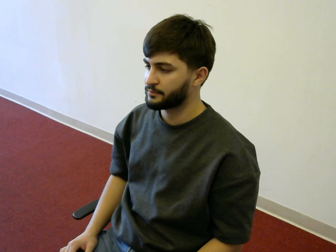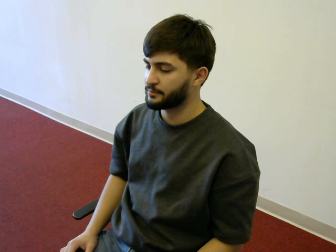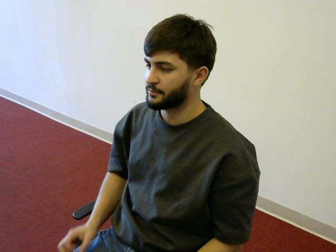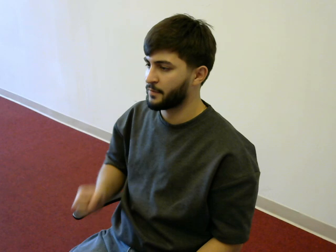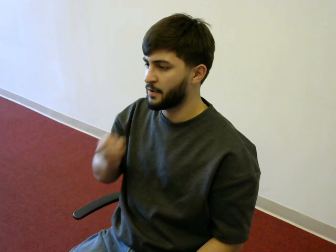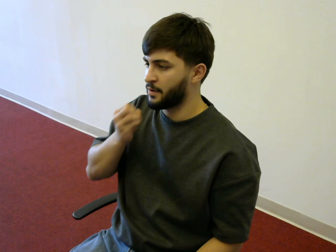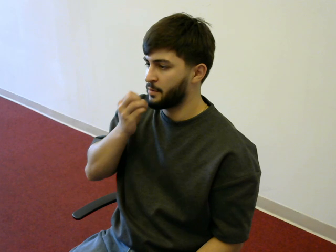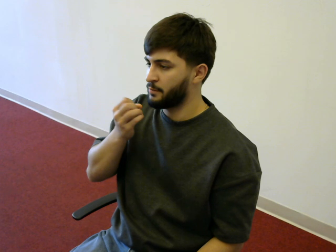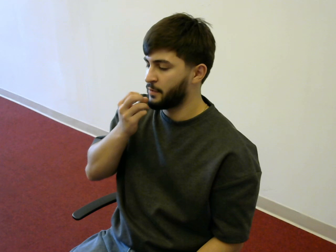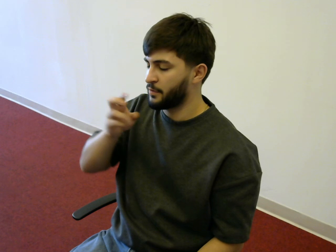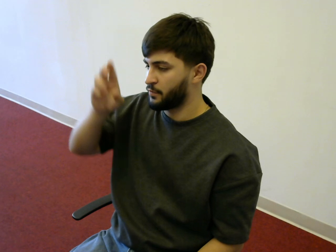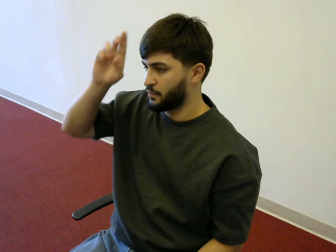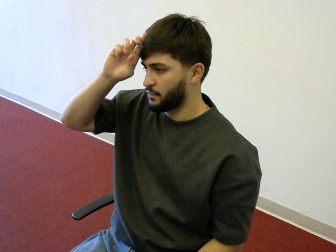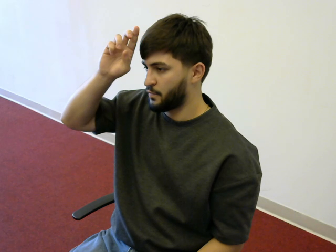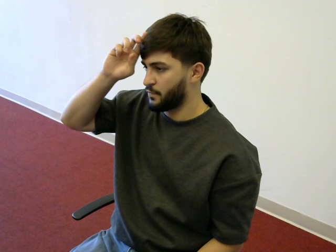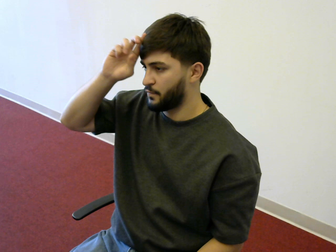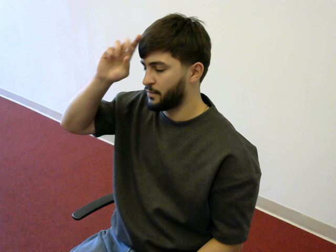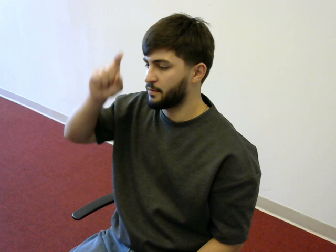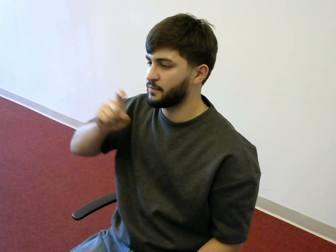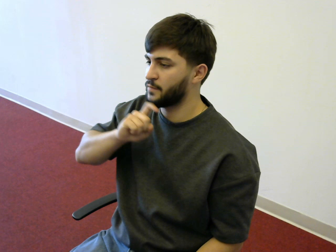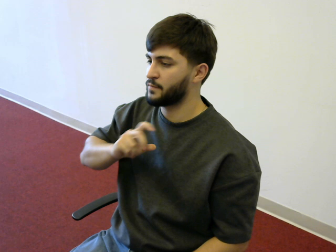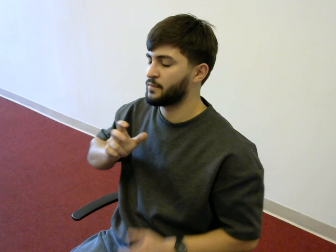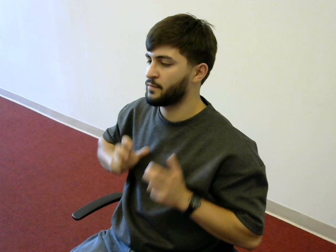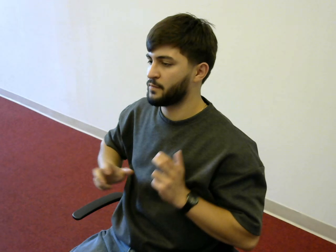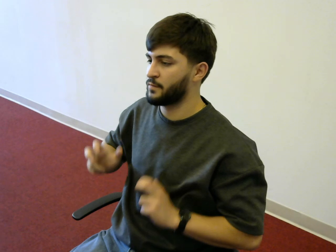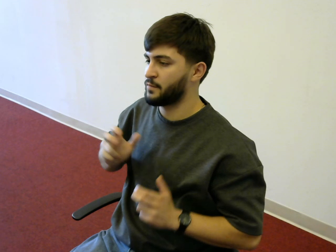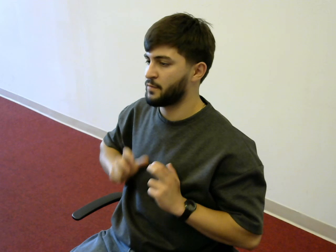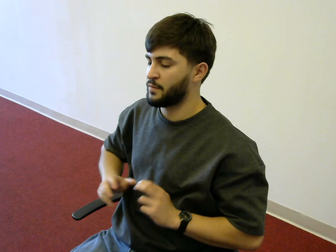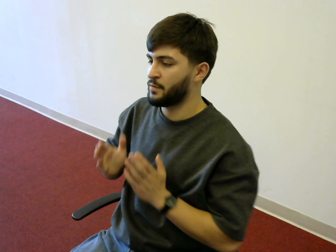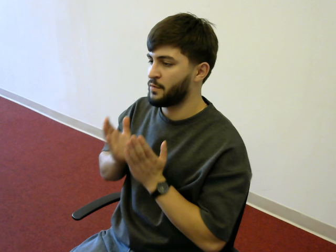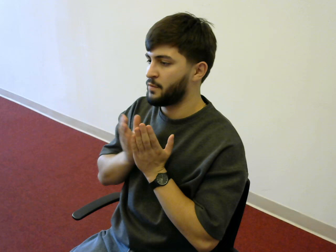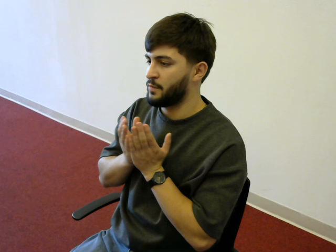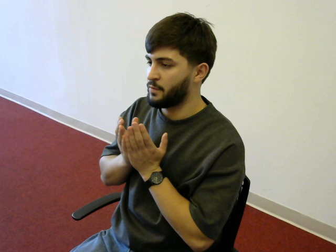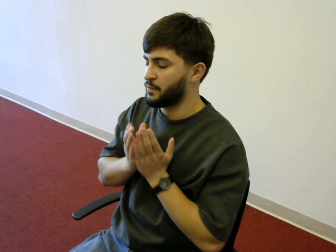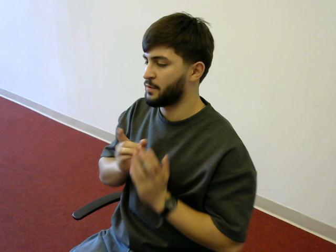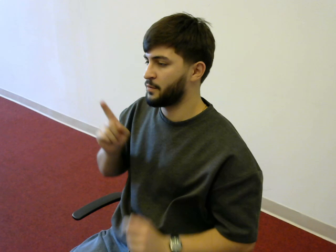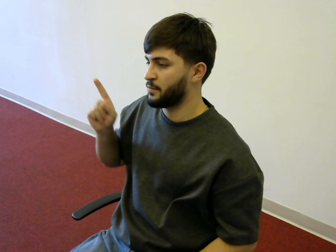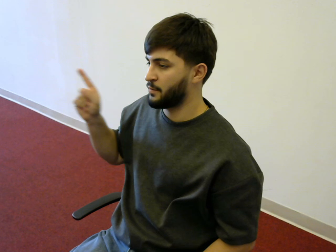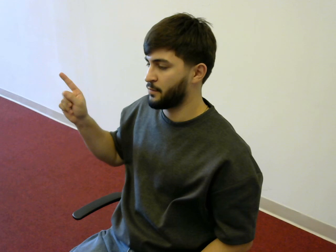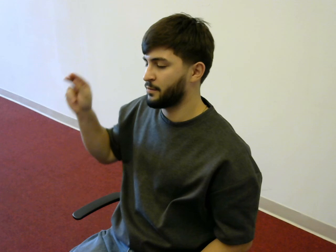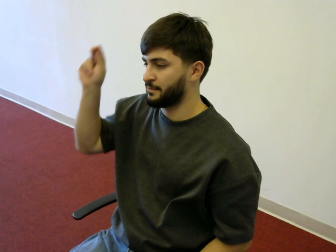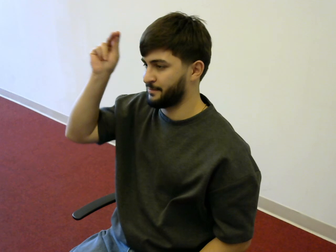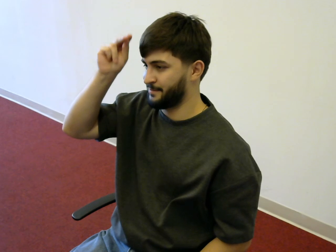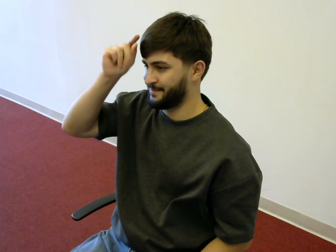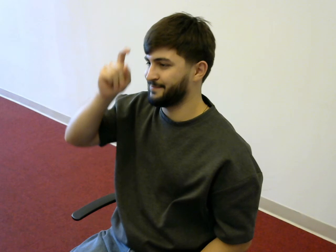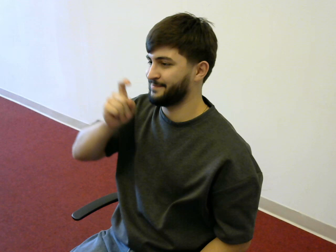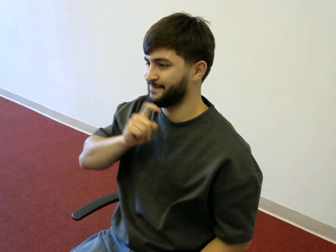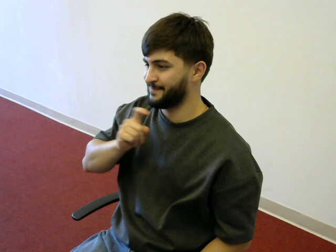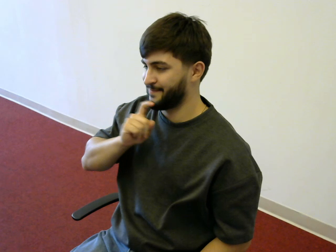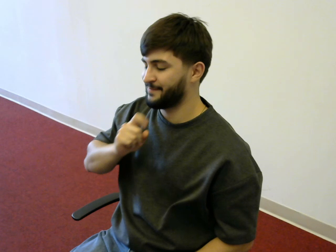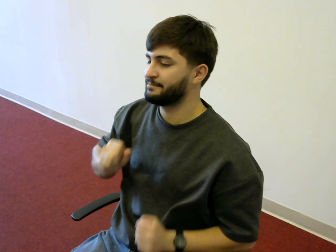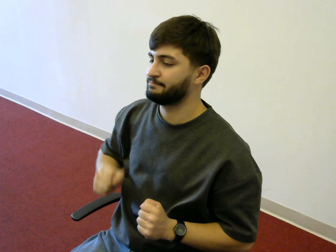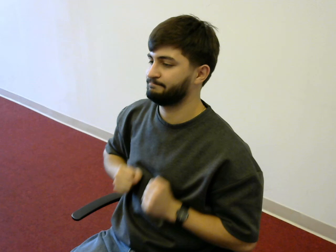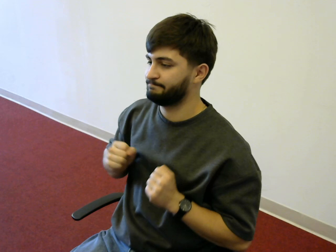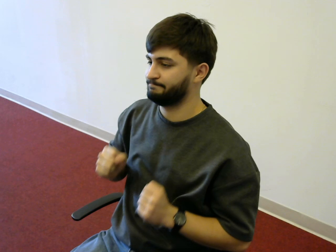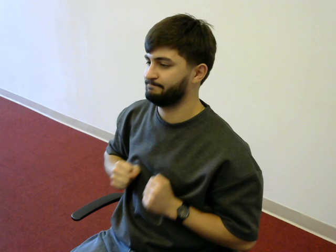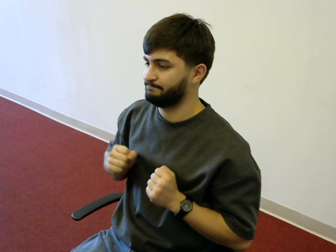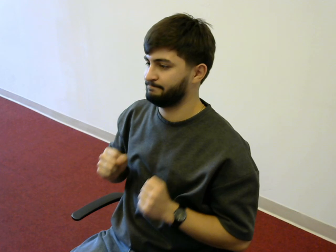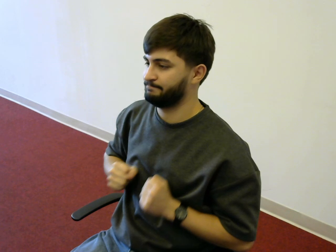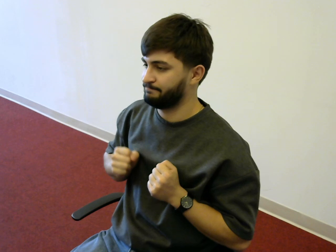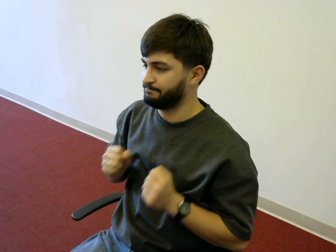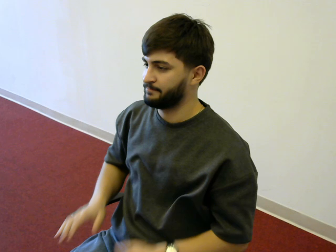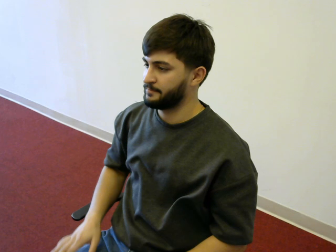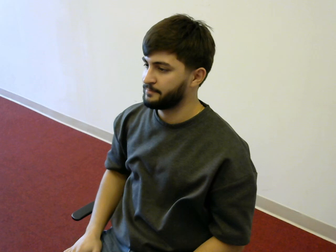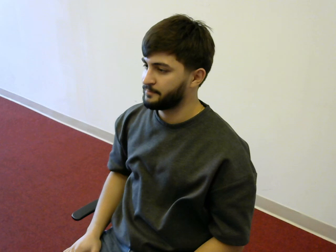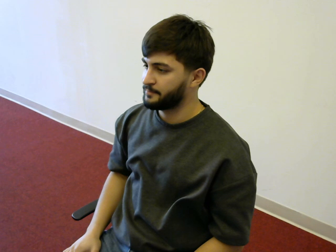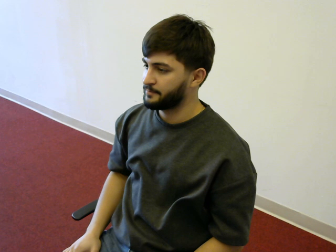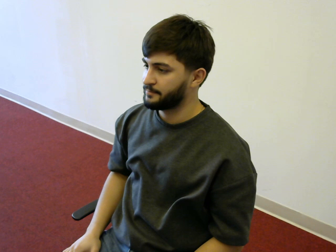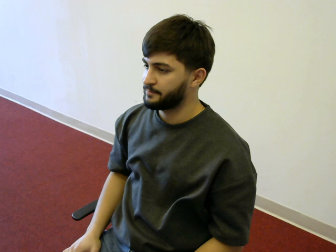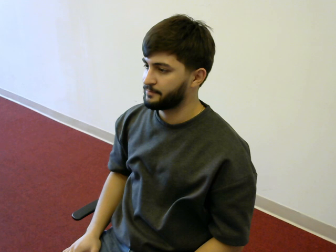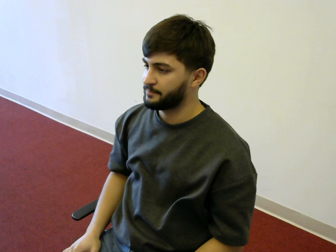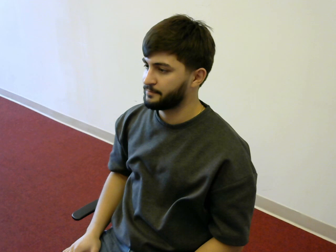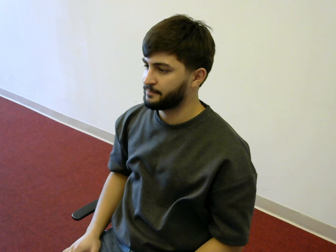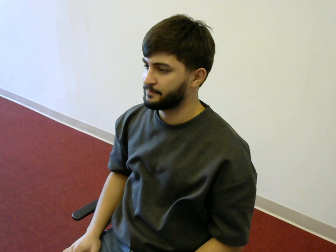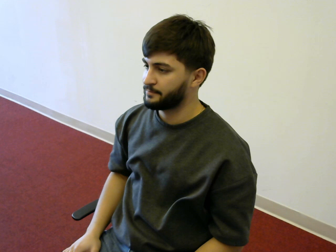Bakı Dövlət Universitetində oxuyan o tələbə çalışqandır